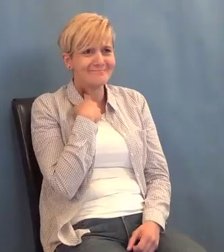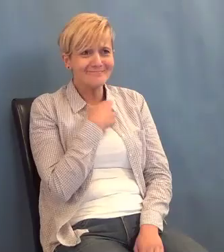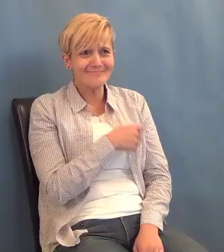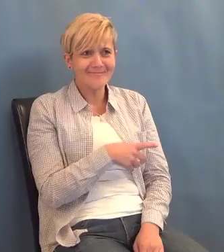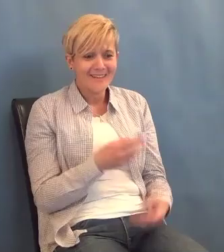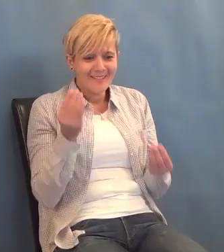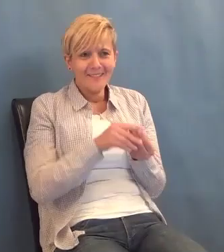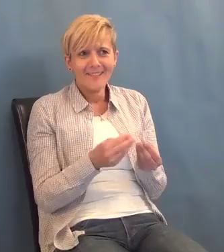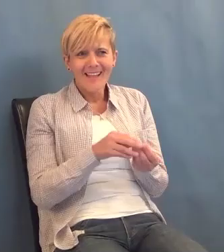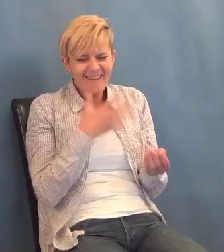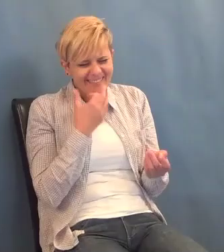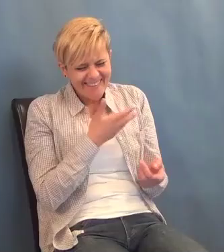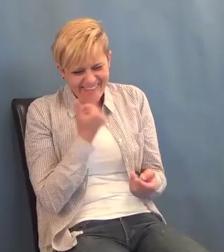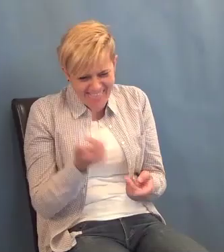Śmieszne, dołożyli.